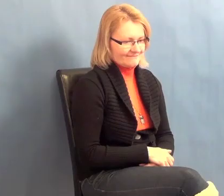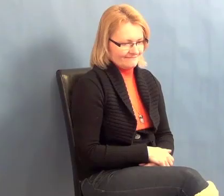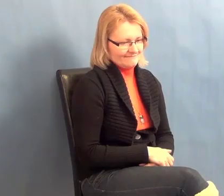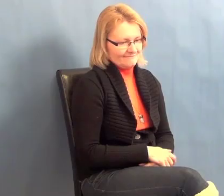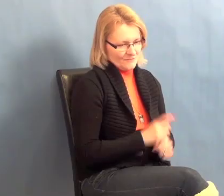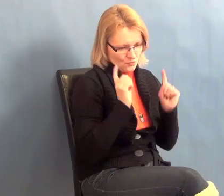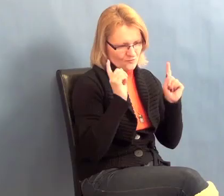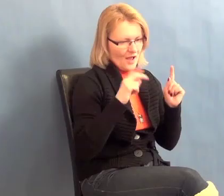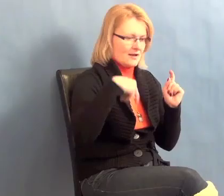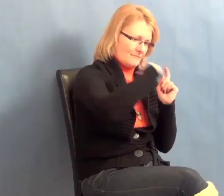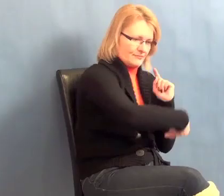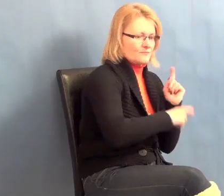Uwaga, można się przewrócić.